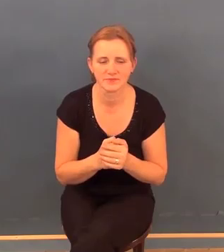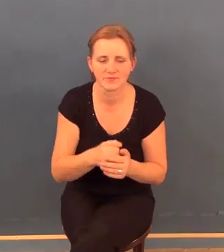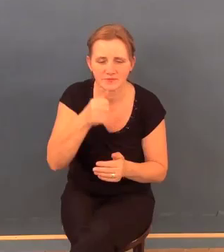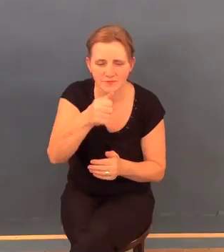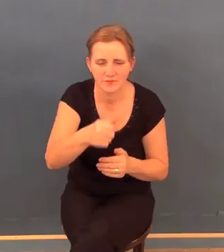Dzwoni do drzwi.